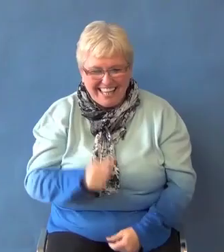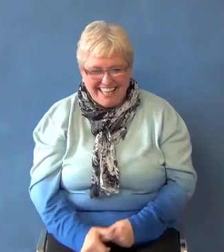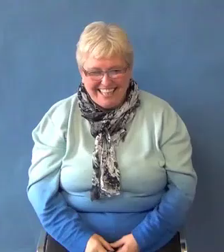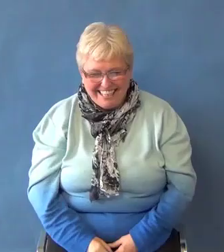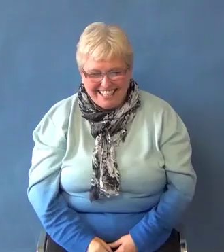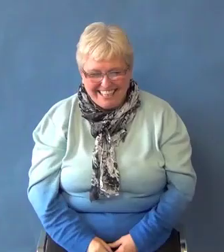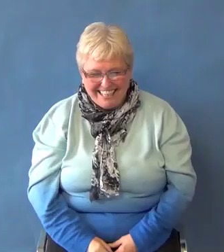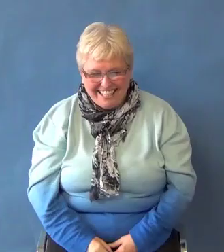Jest jeden.